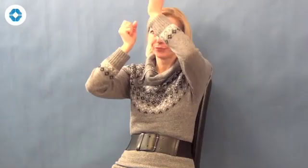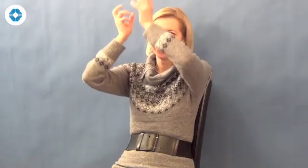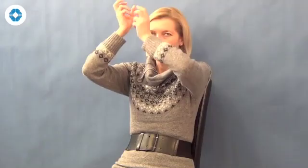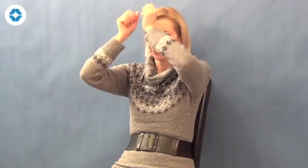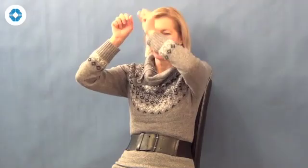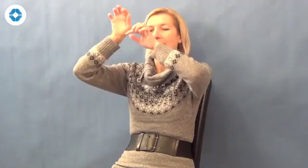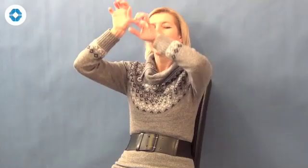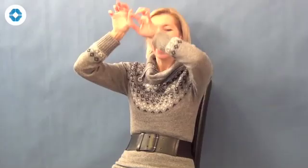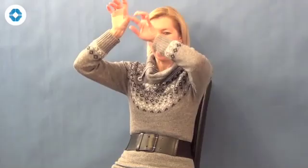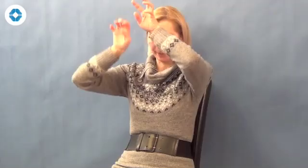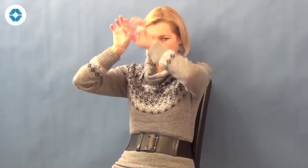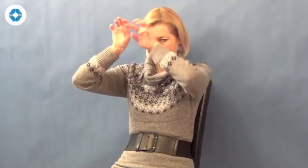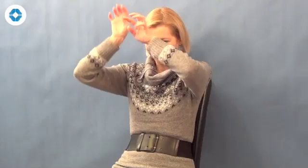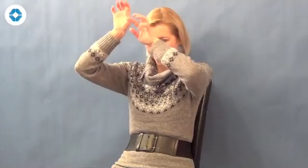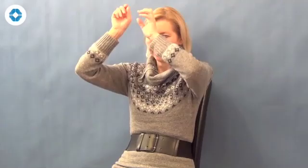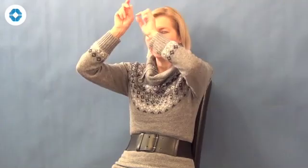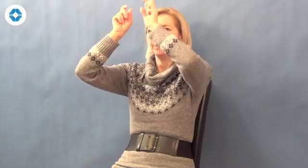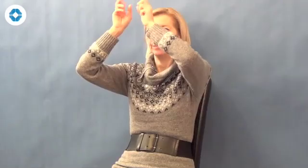Stoi na drabinie i zbiera gruszki.